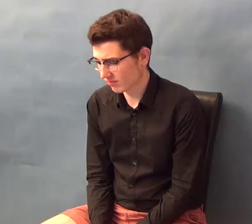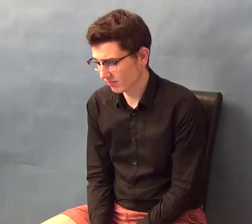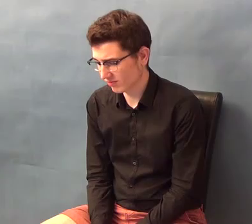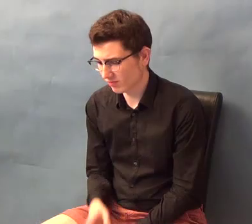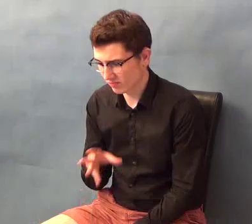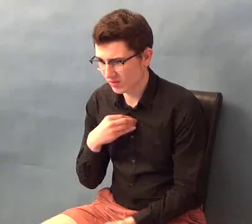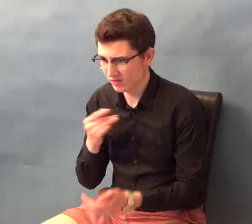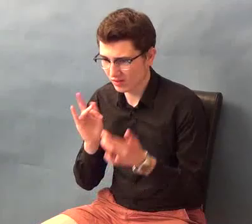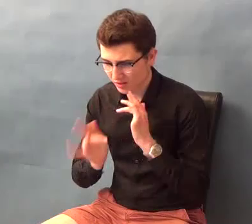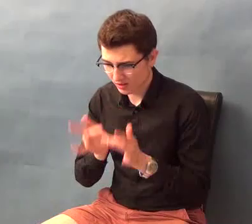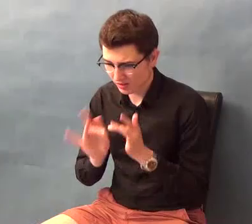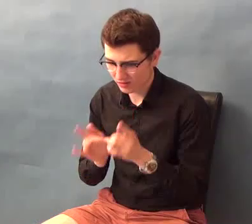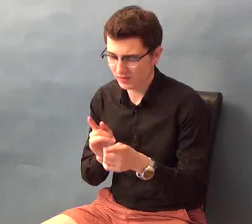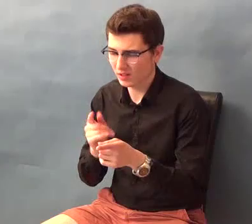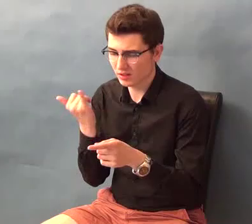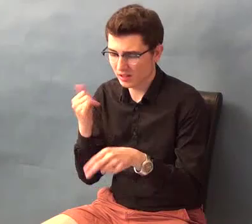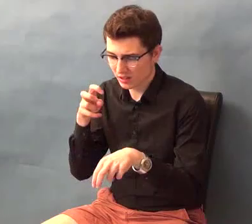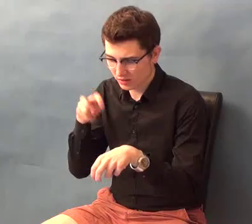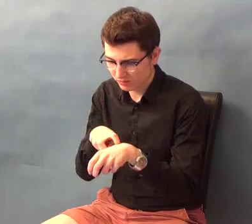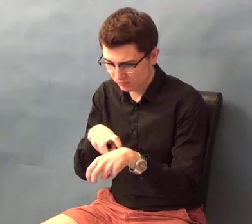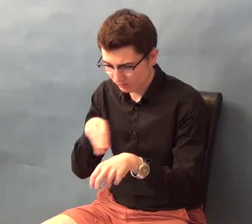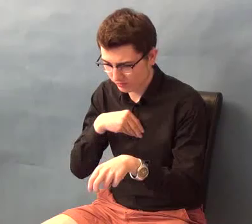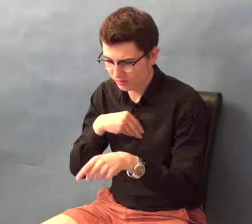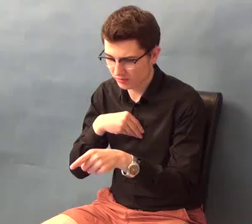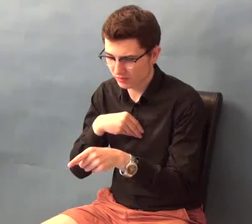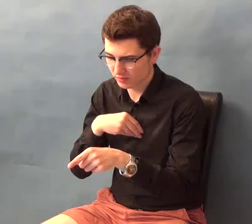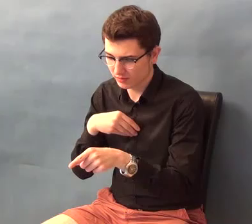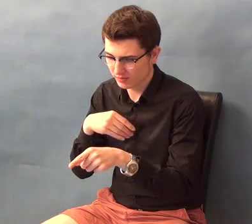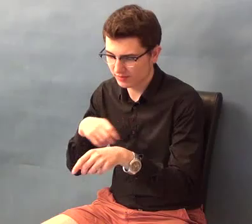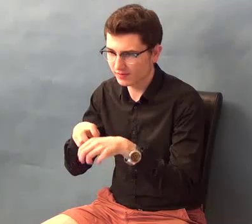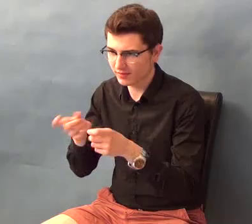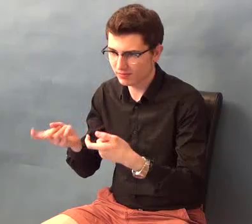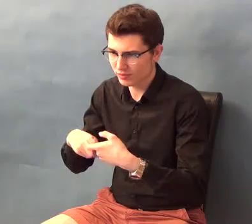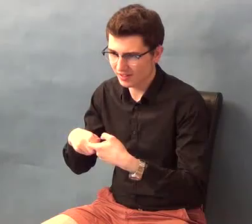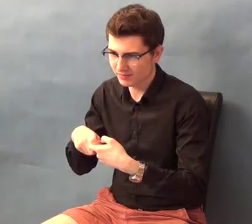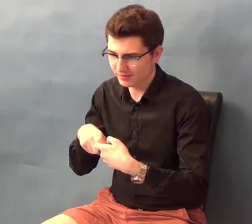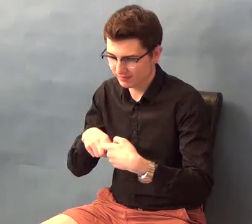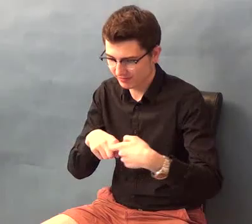Dziecko może siedzieć w przyczepie do roweru.